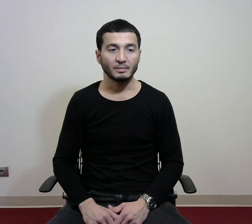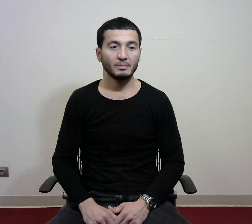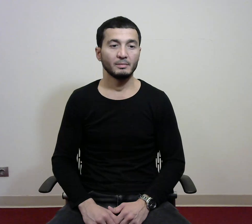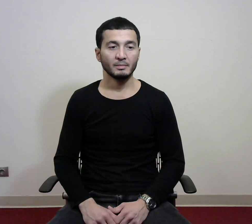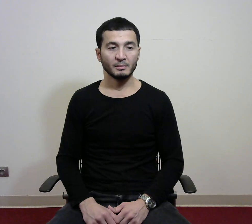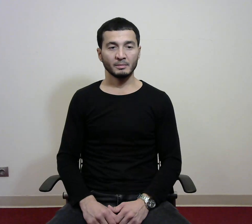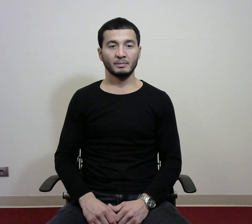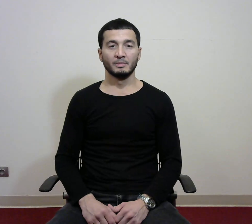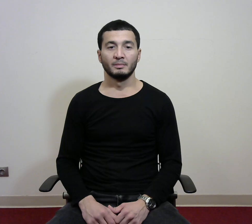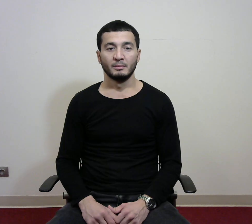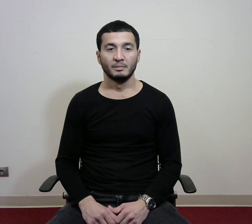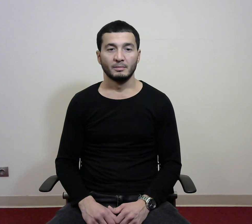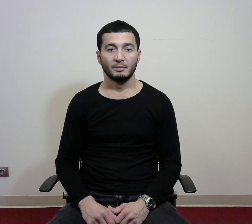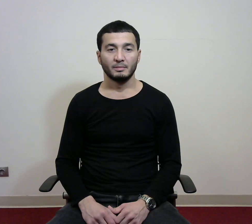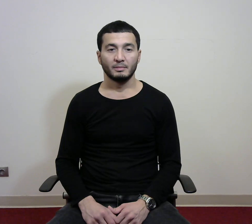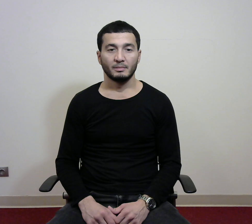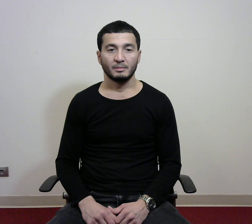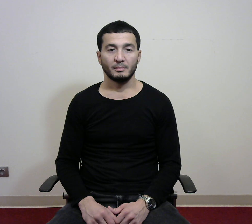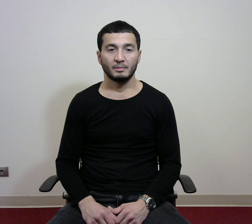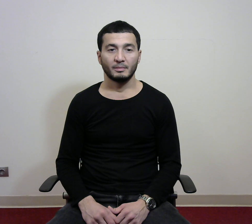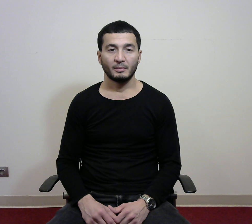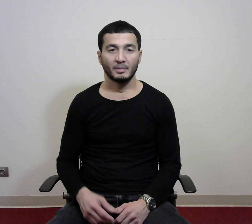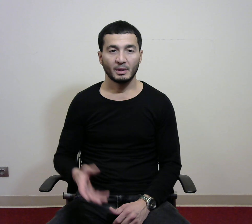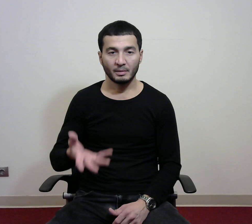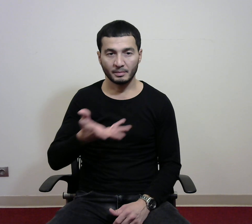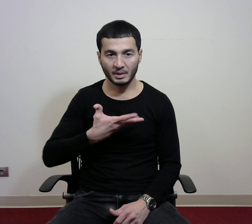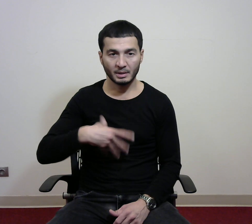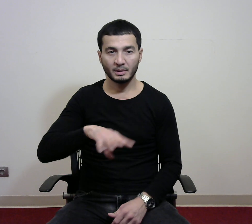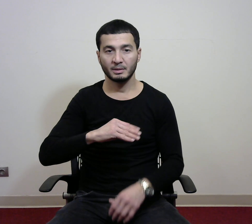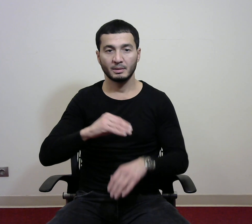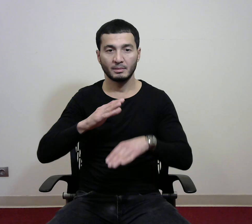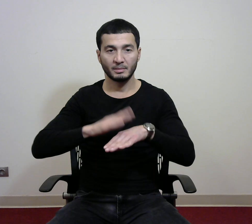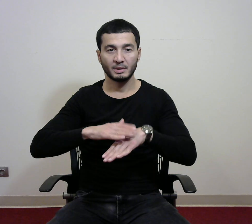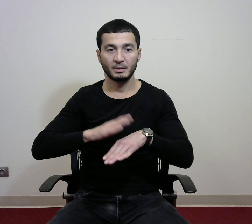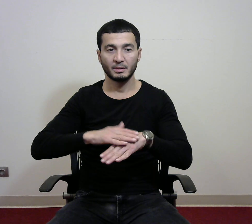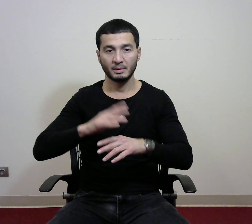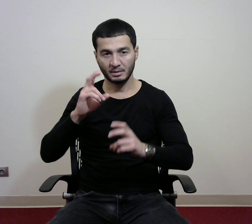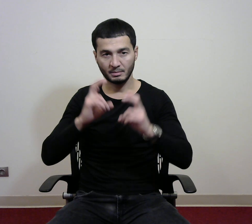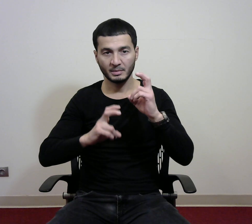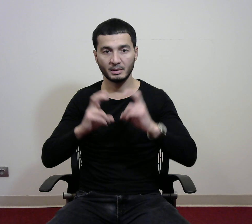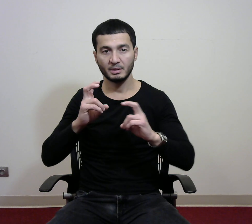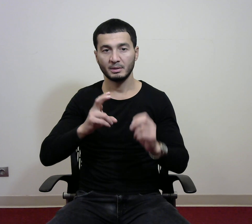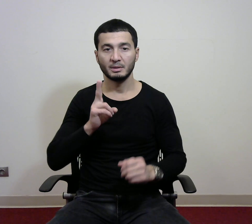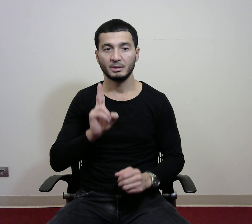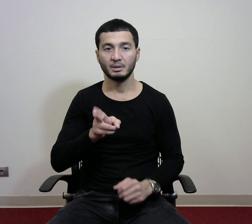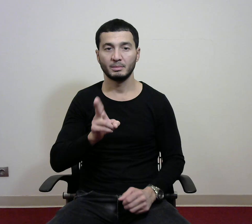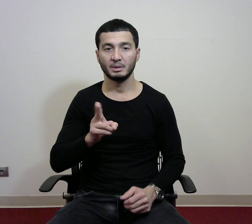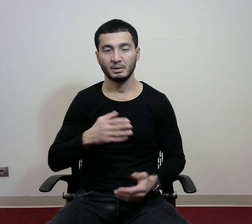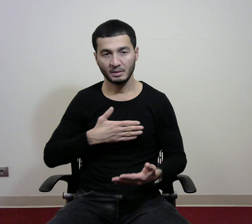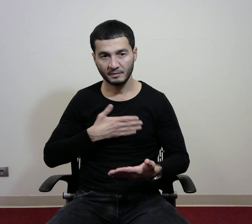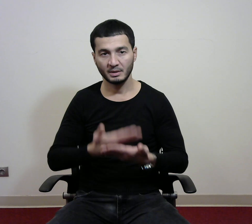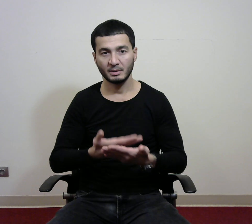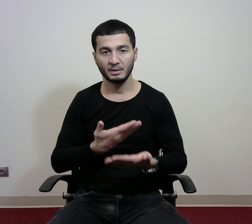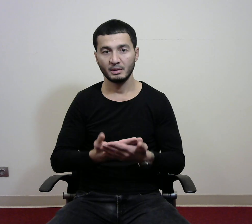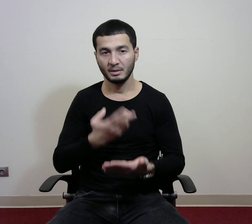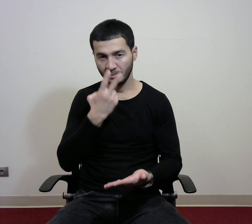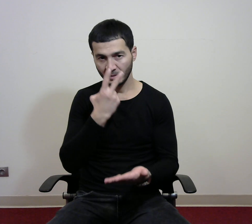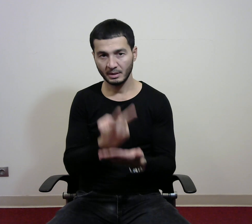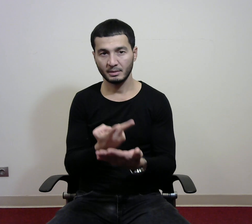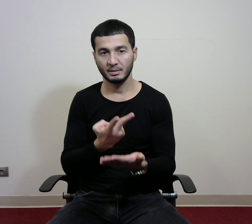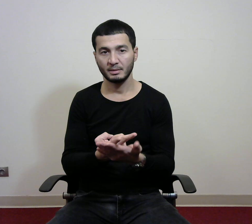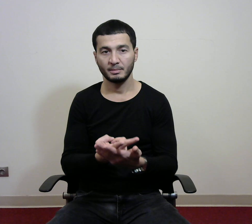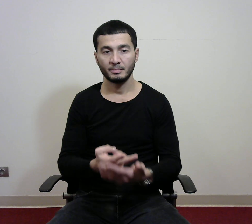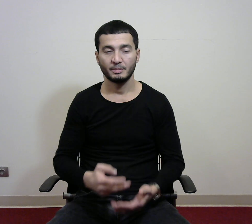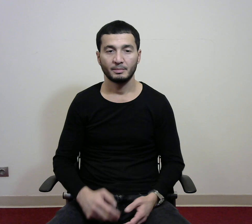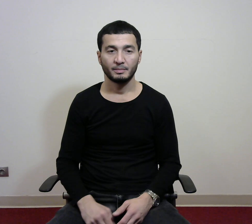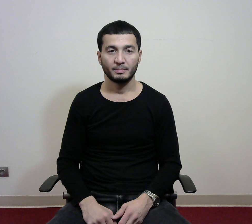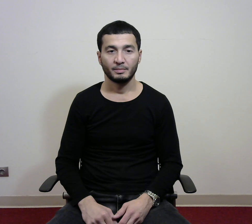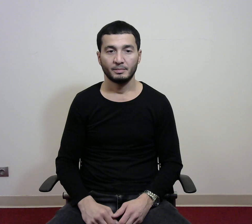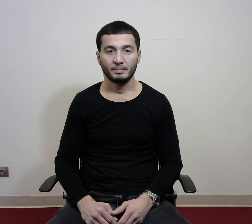Biz özəl şirkət kimi fəaliyyət göstəririk